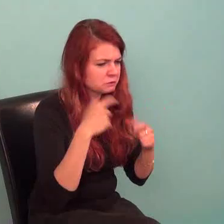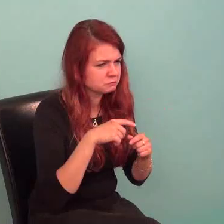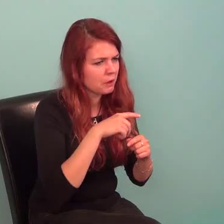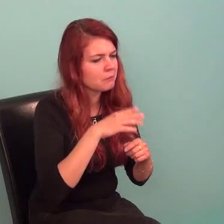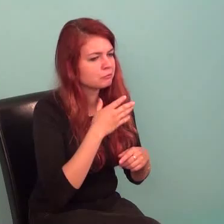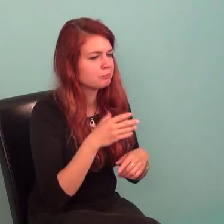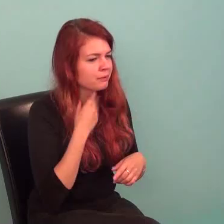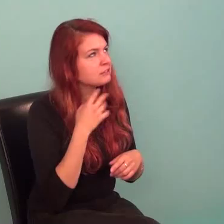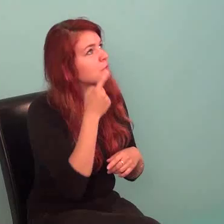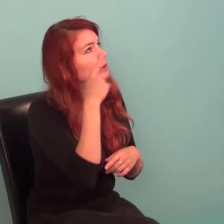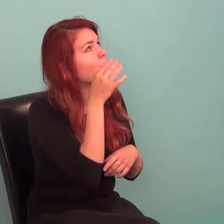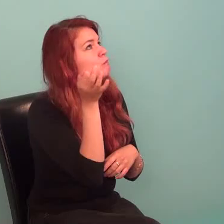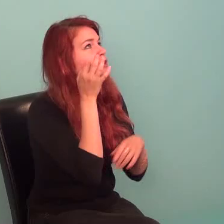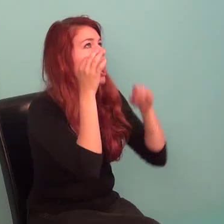Pies zauważył wiszącą kulę z osami.